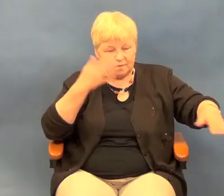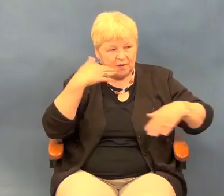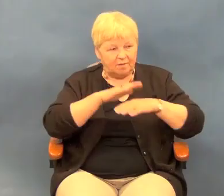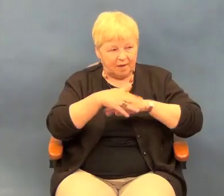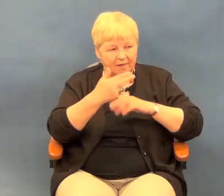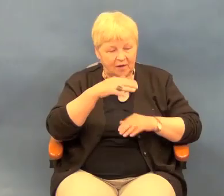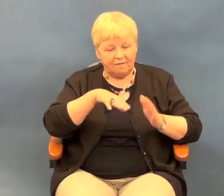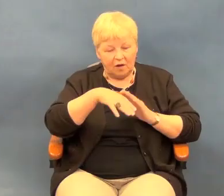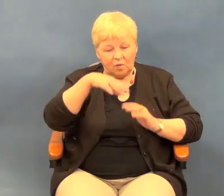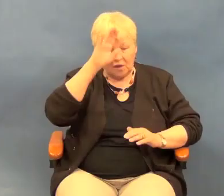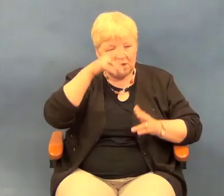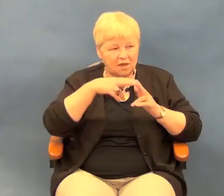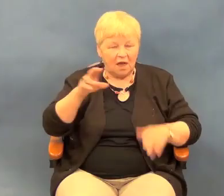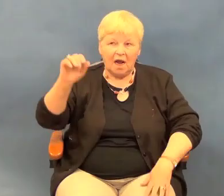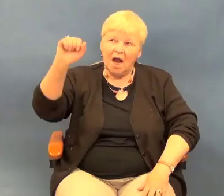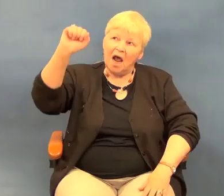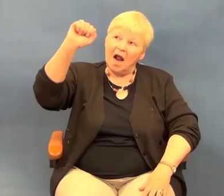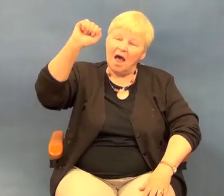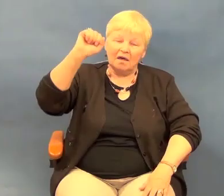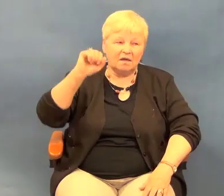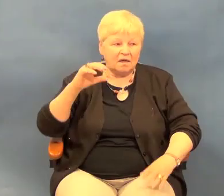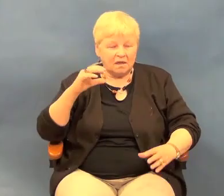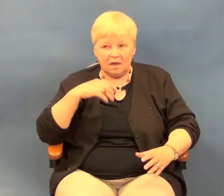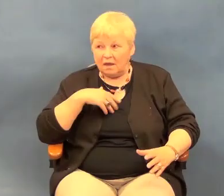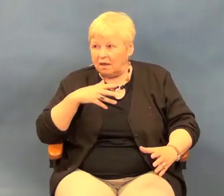Ja dawniej miałam szczęście, w Łodzi na ulicy piłam alkohol...